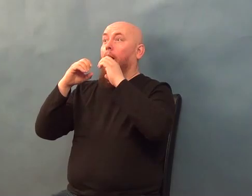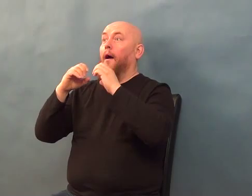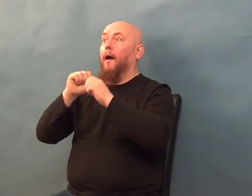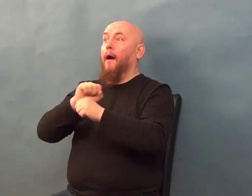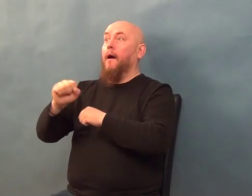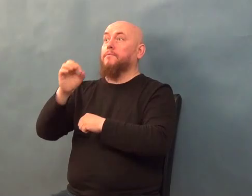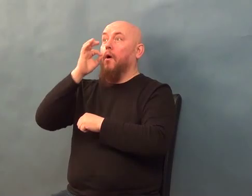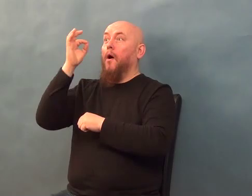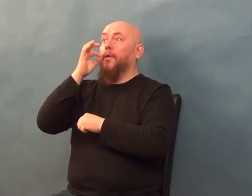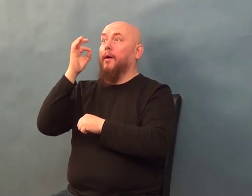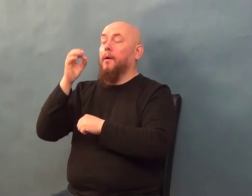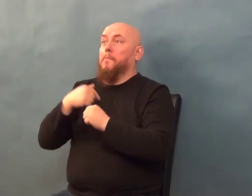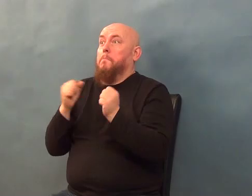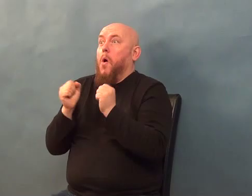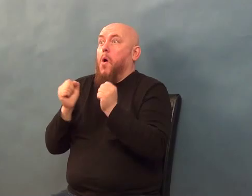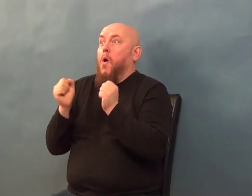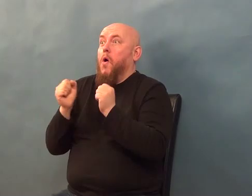Kurczaczek widzi kota i boi się.